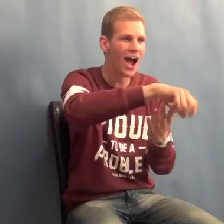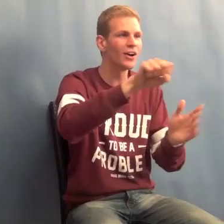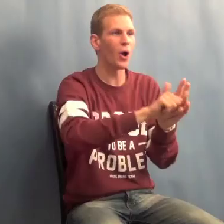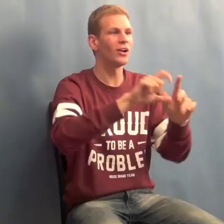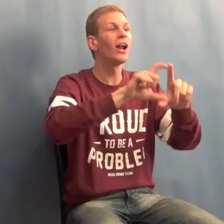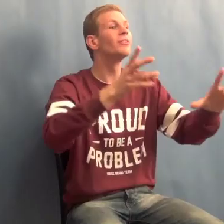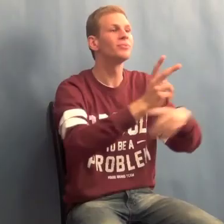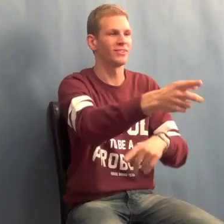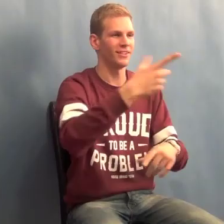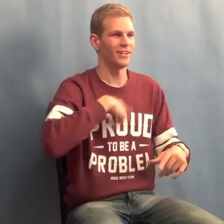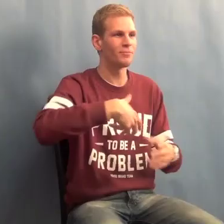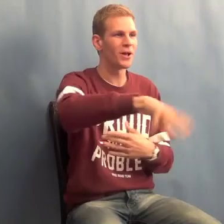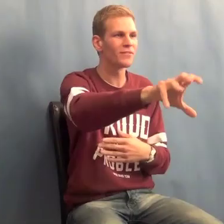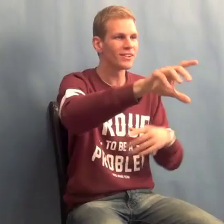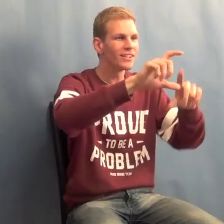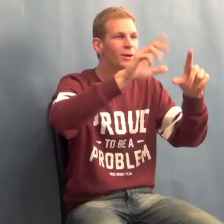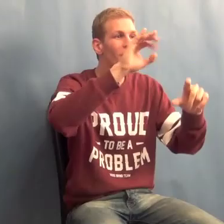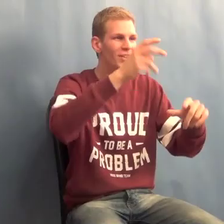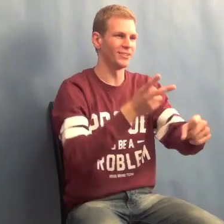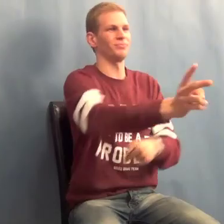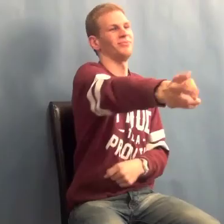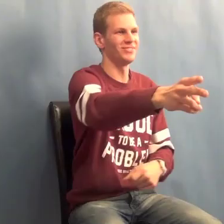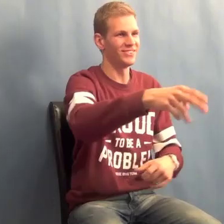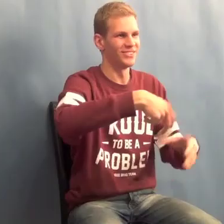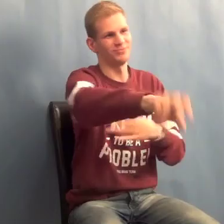Poturlał się do budynku, kręgielni.